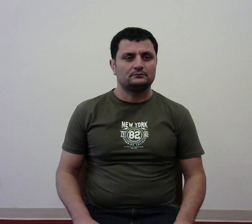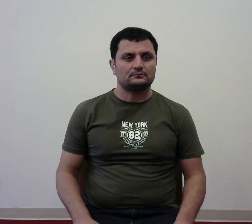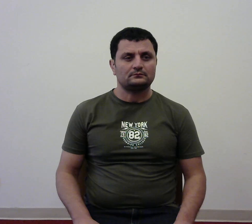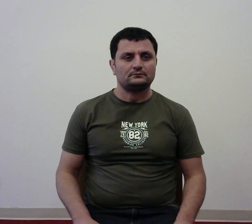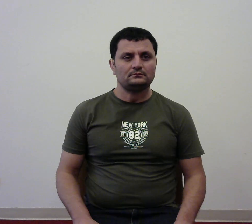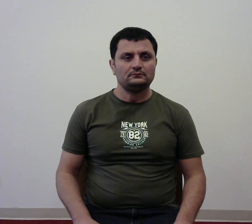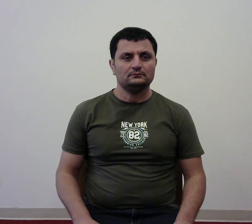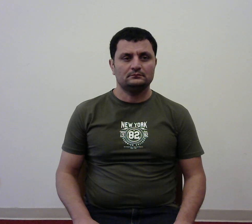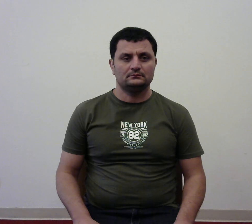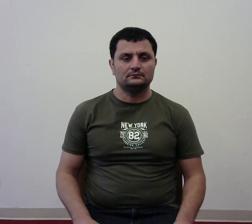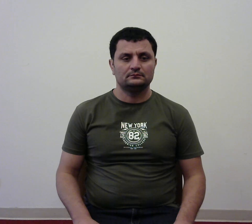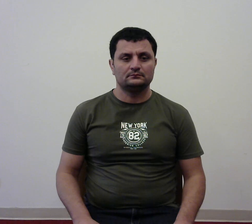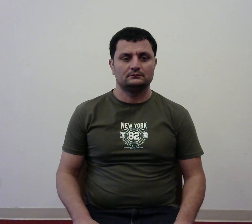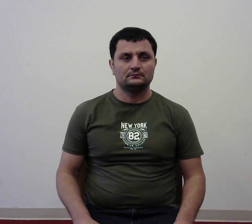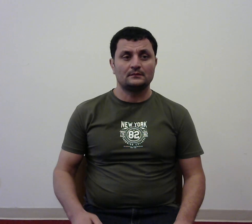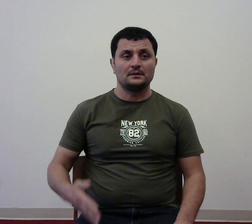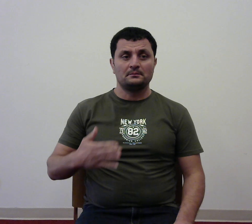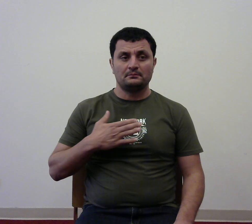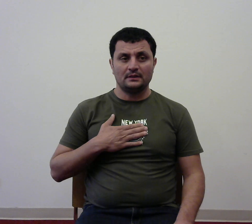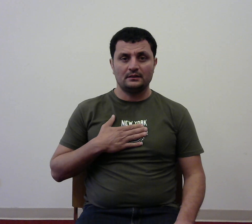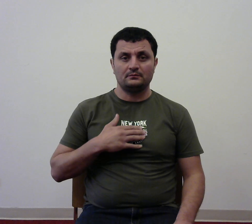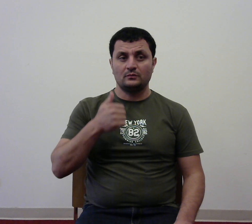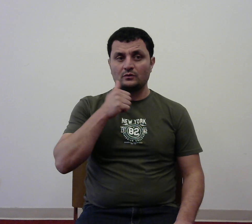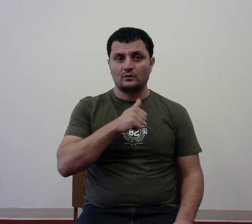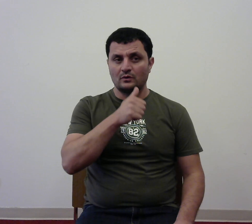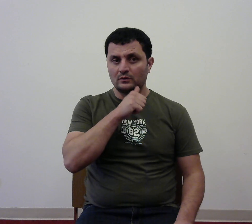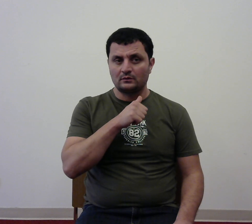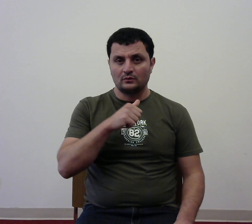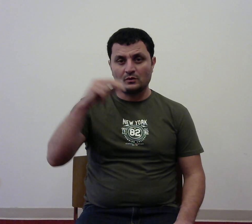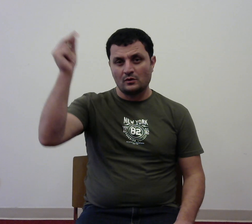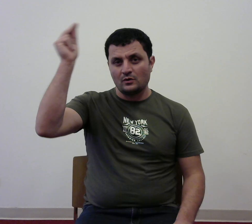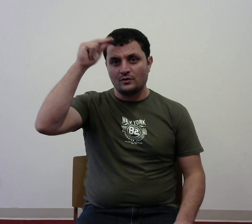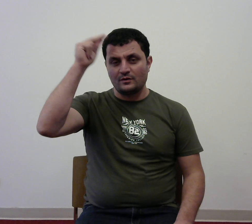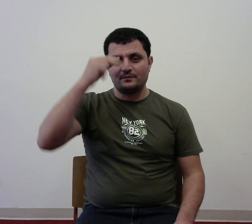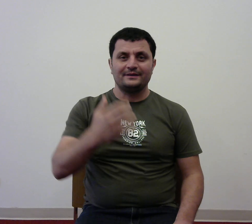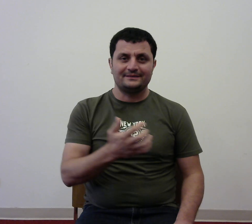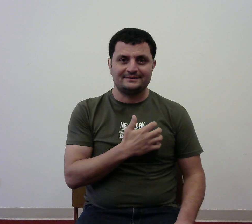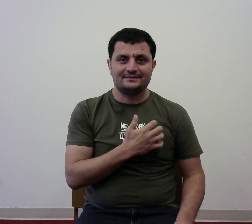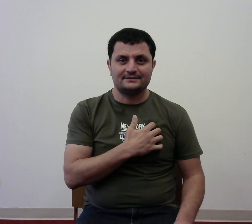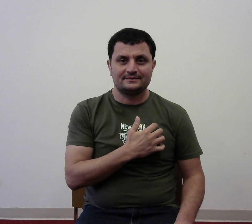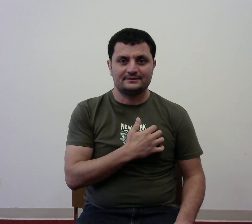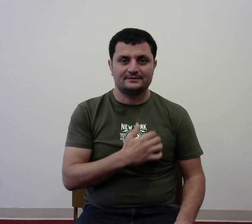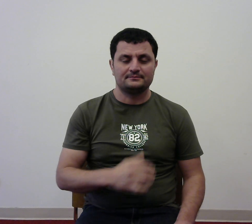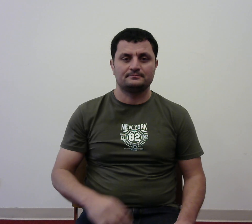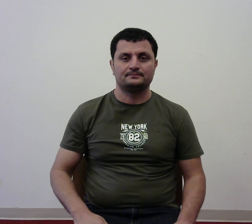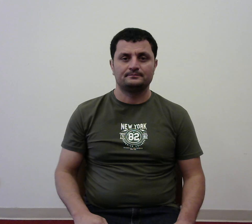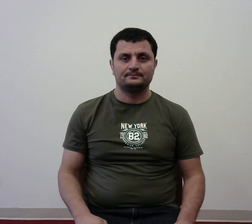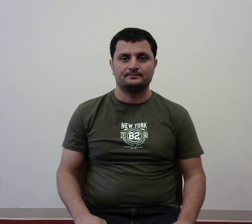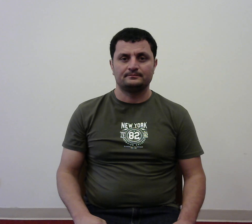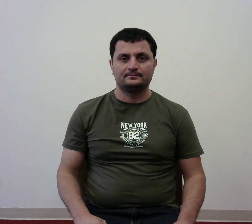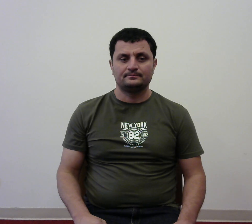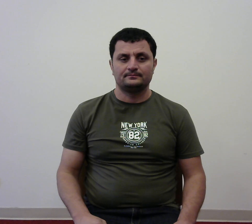Mən kodlaşdırma öyrənmək istəyirəm